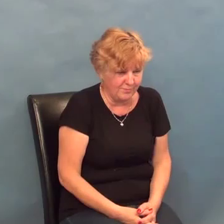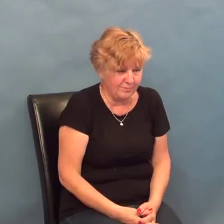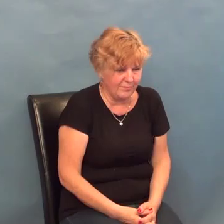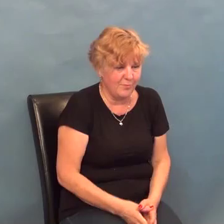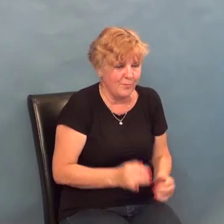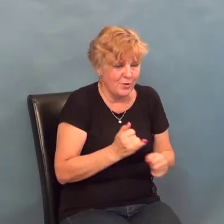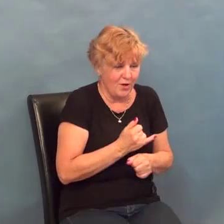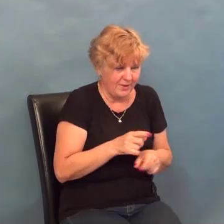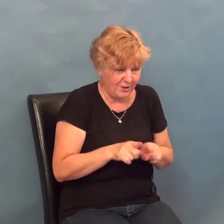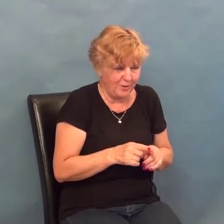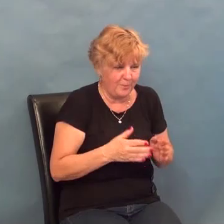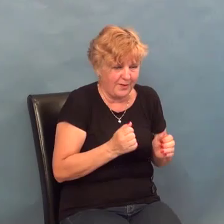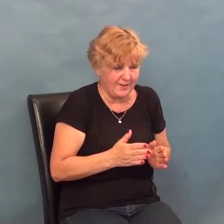W piątek też sprzątanie w domu.